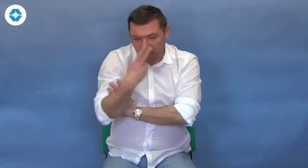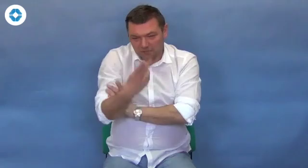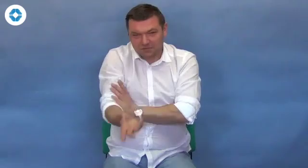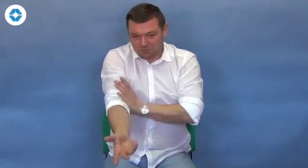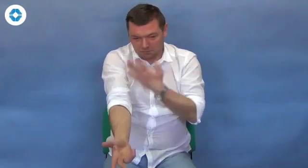Nie ma.